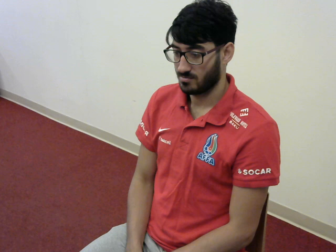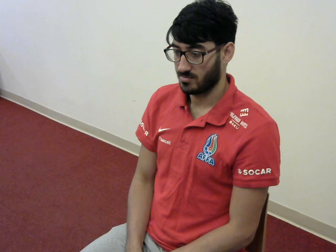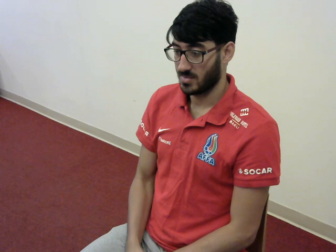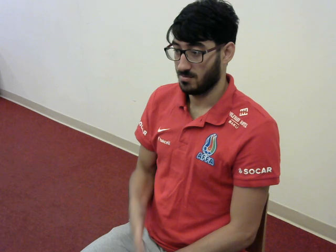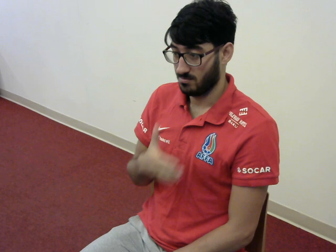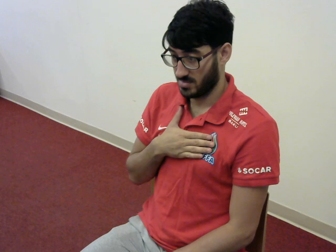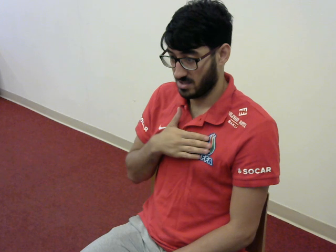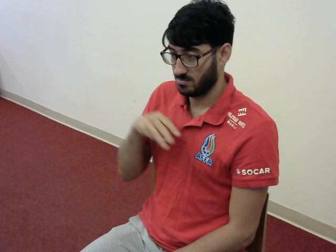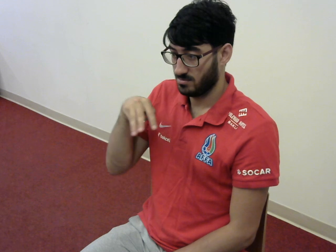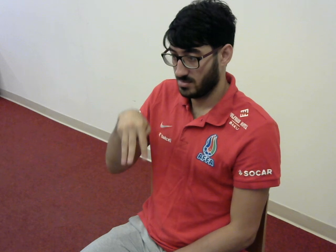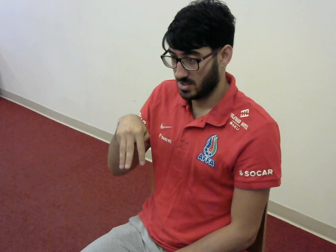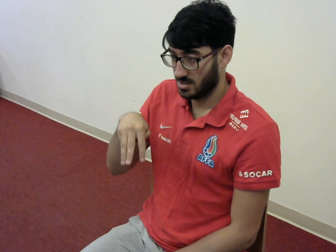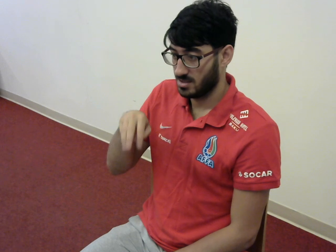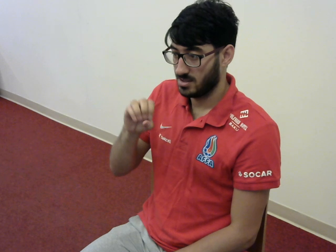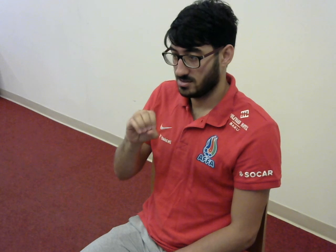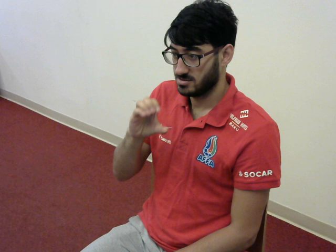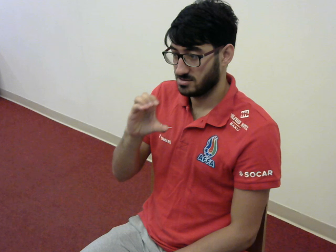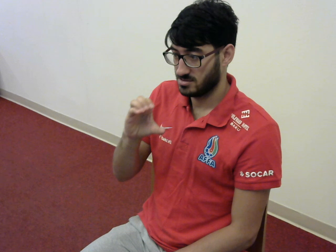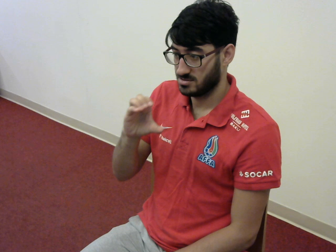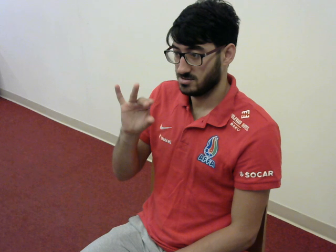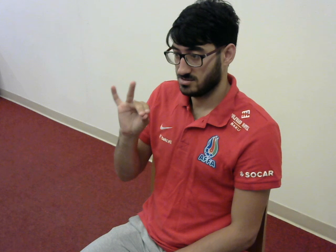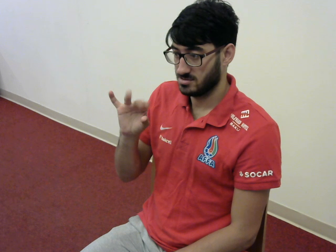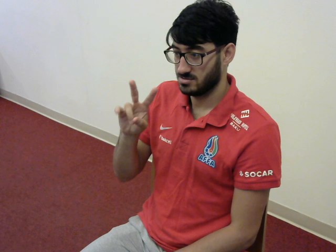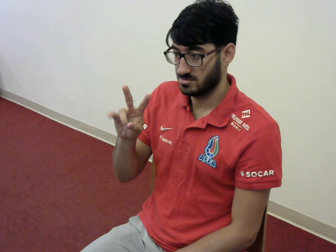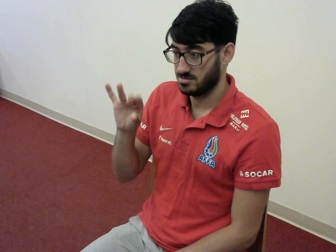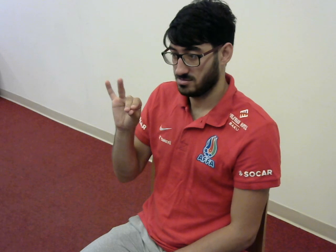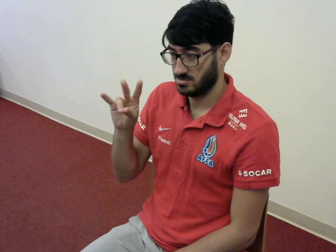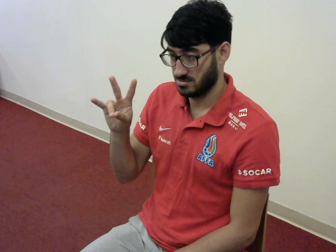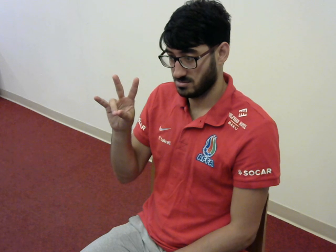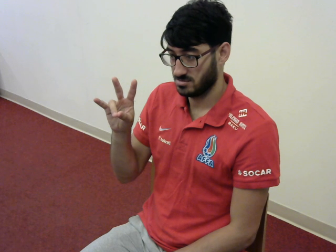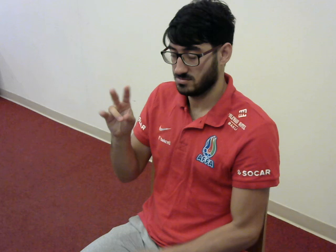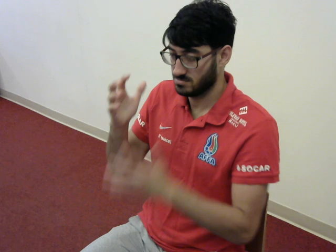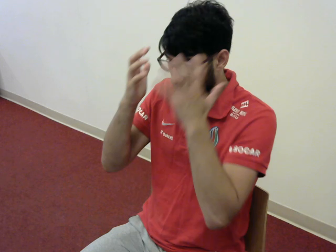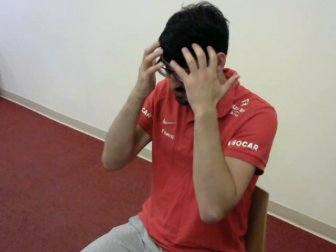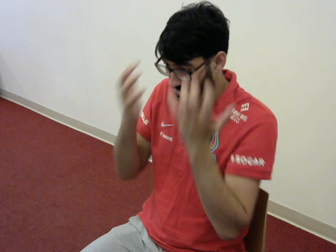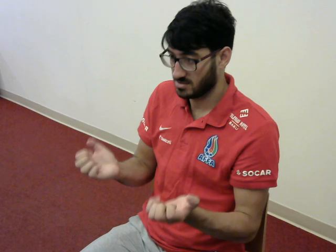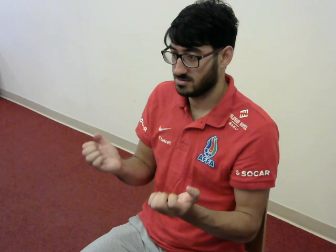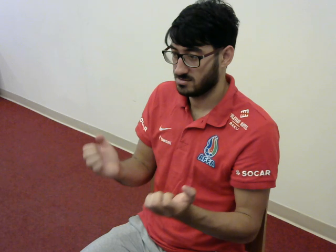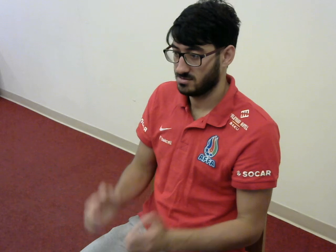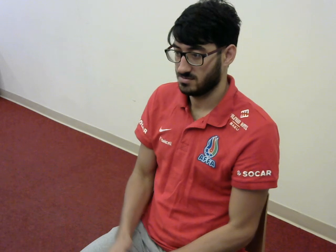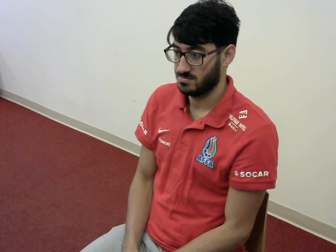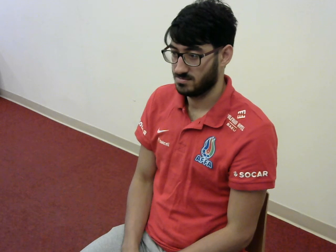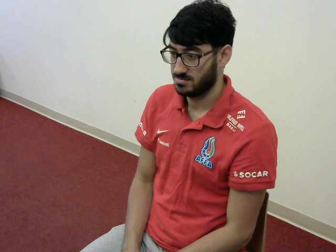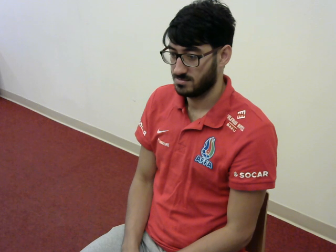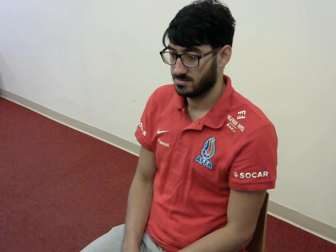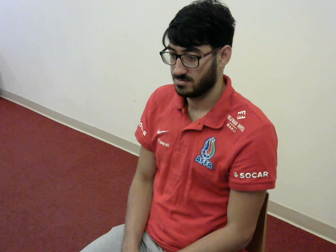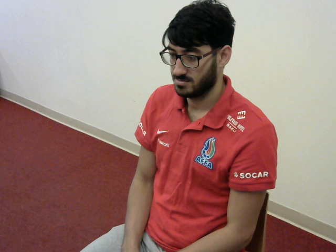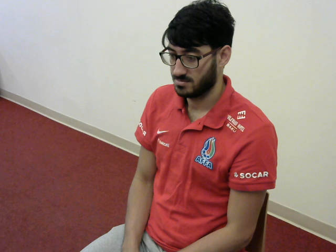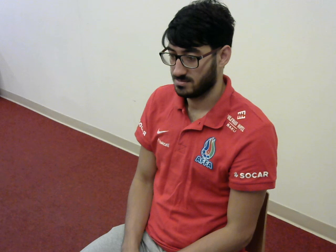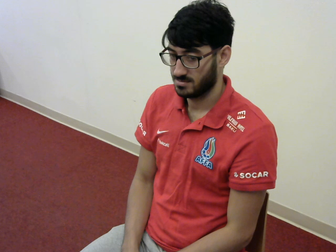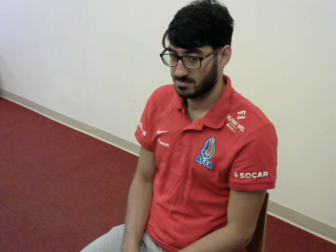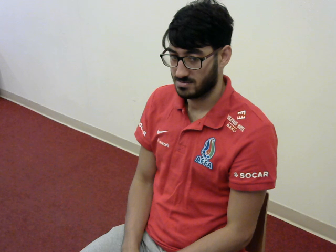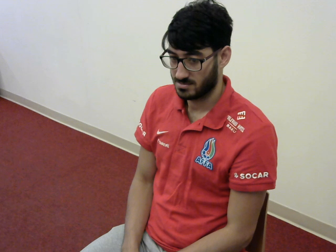Mən Messinin fanatıyam